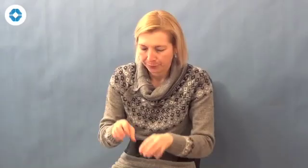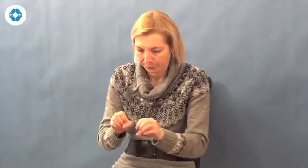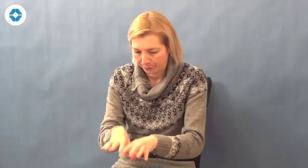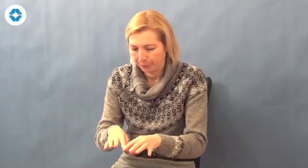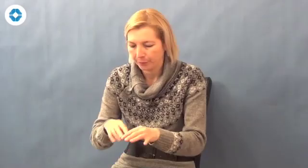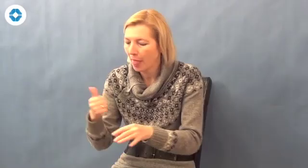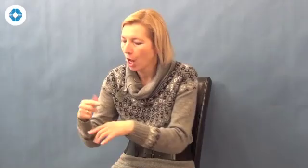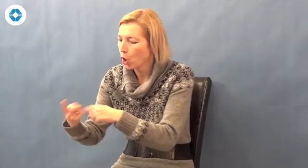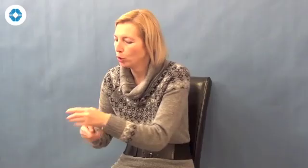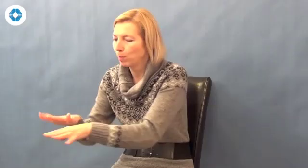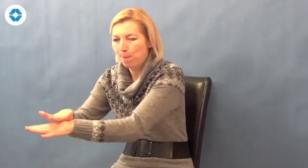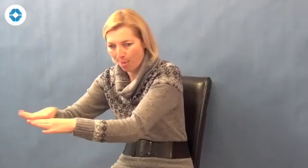Obok jest kosz, który jest wypełniony.